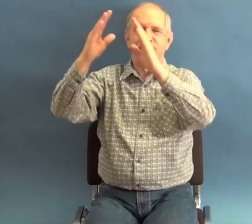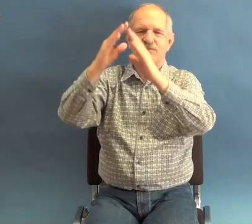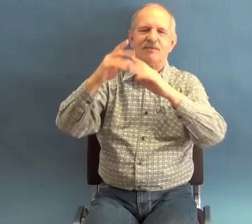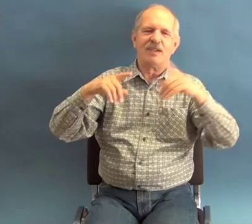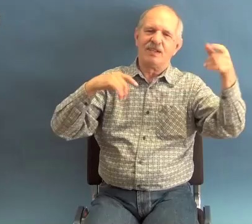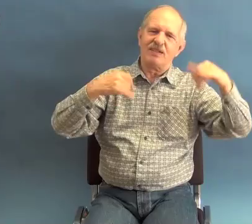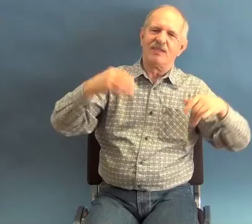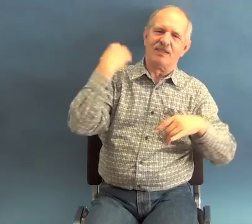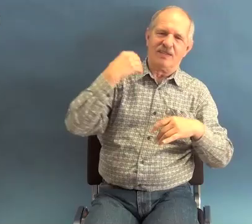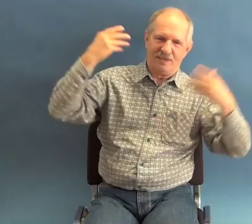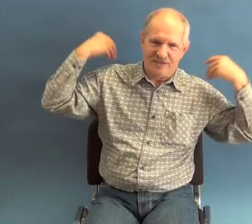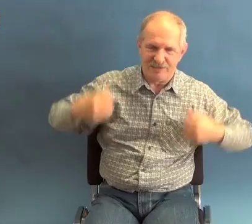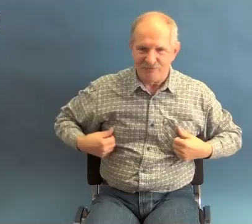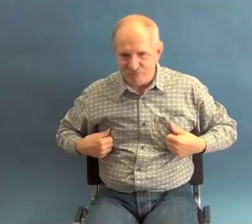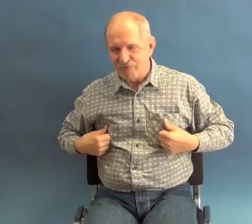Kiedyś było inaczej, nosiło się na plecach.